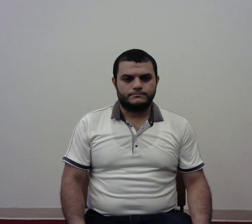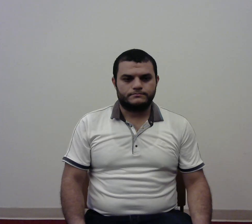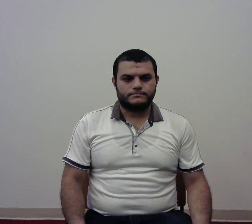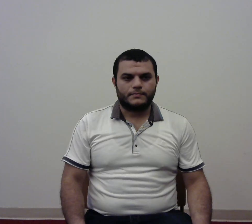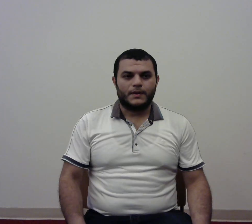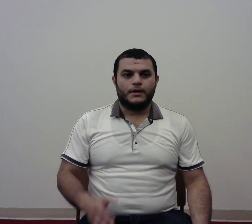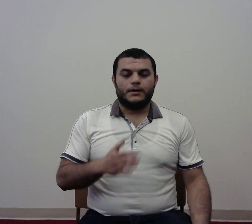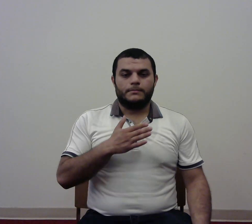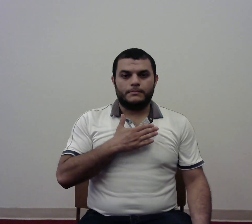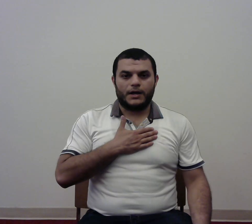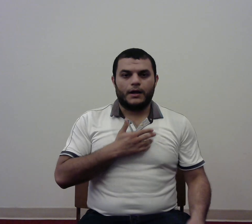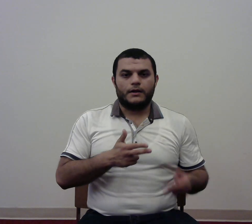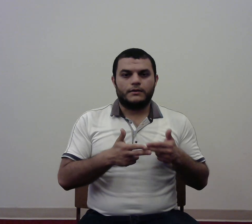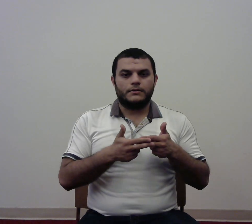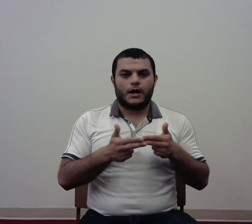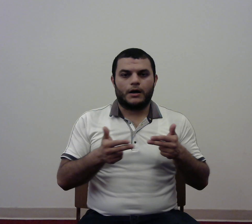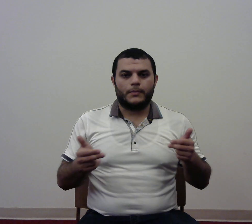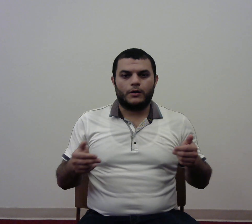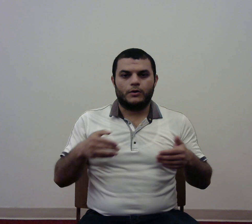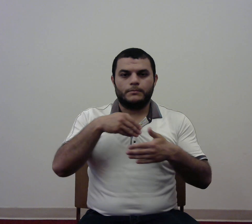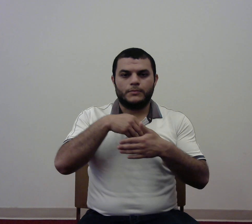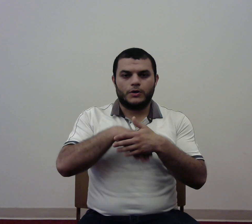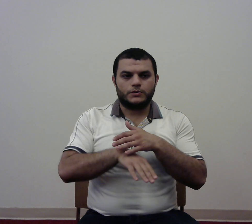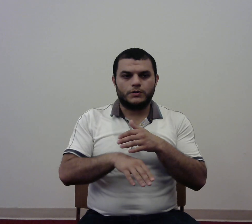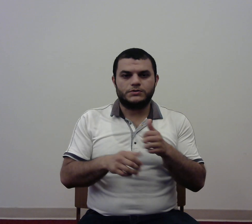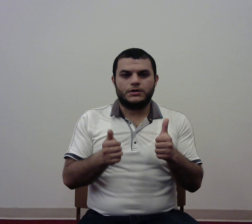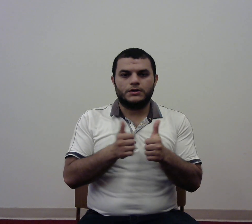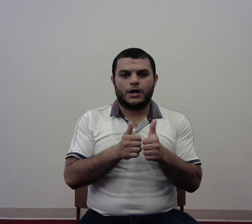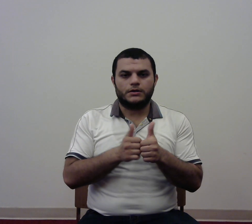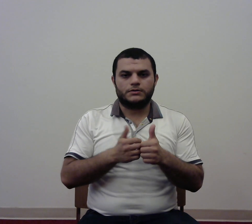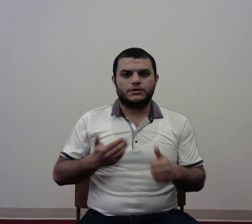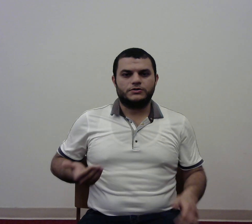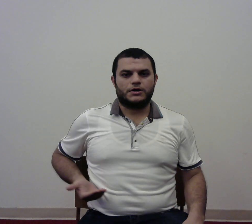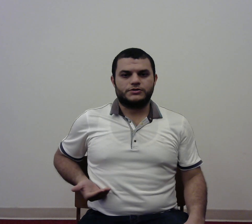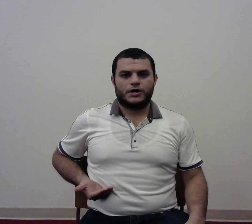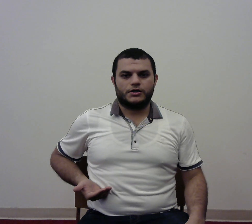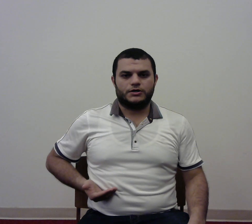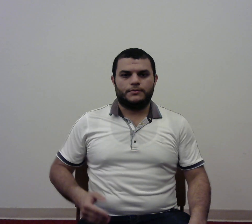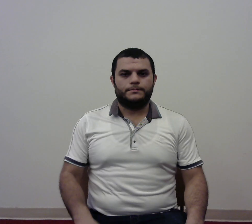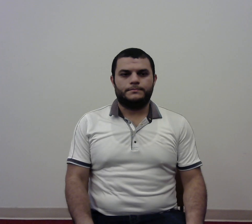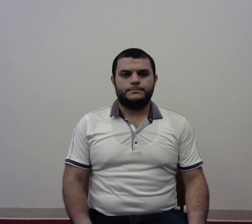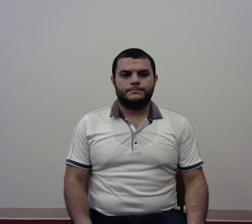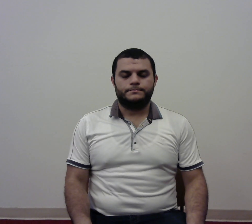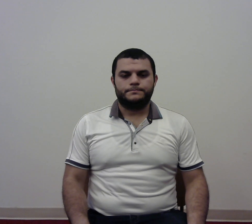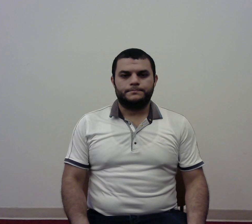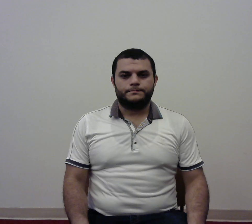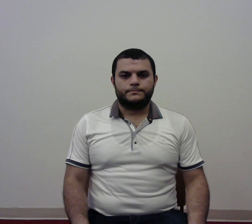Mən Nərimanov metrosunun yanında yaşayıram